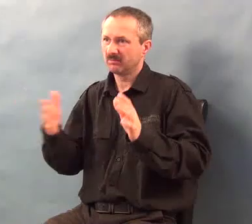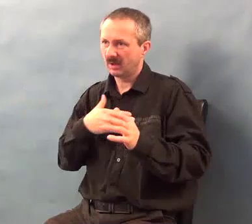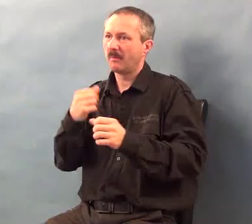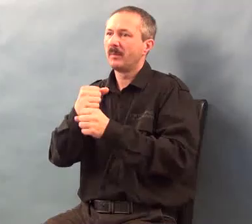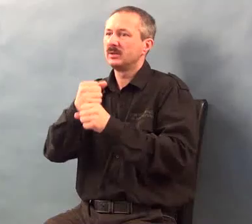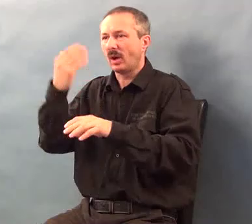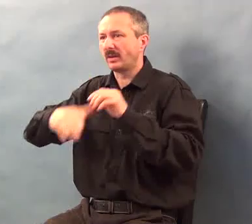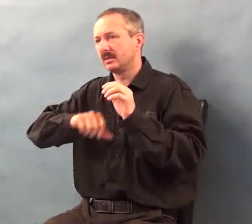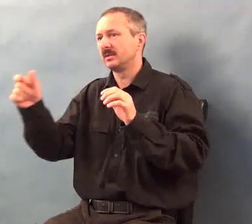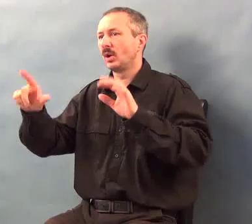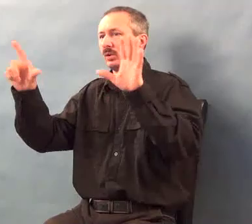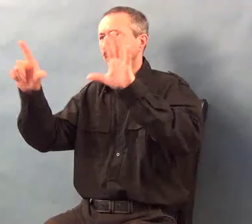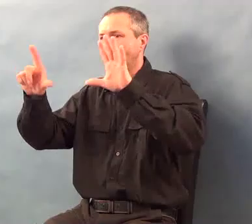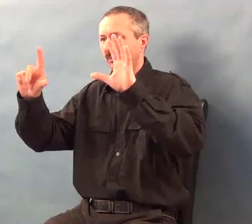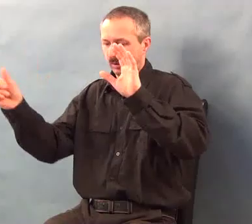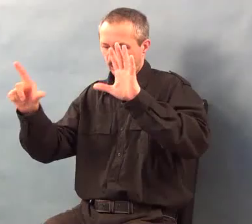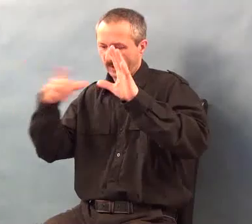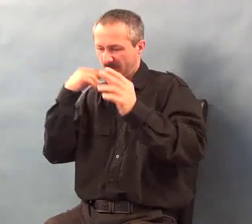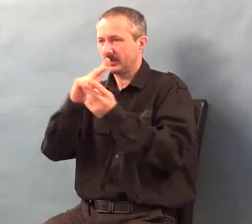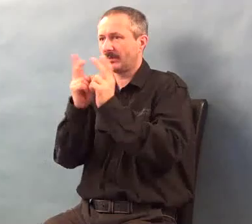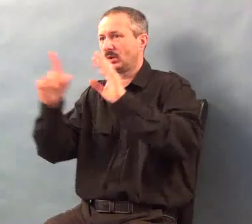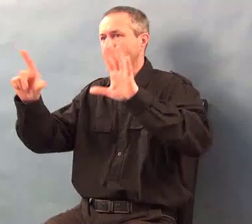Kończę pracę, lepiej będzie, jak się spotkamy po godzinie siódmej.